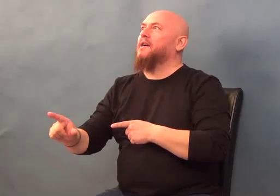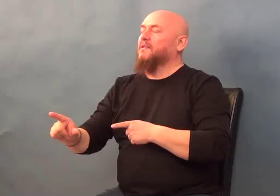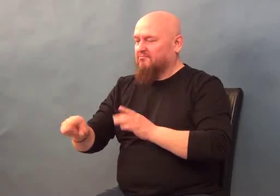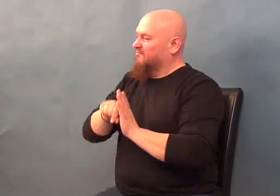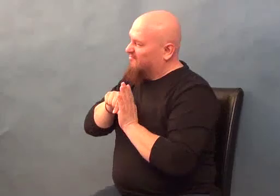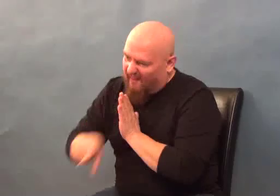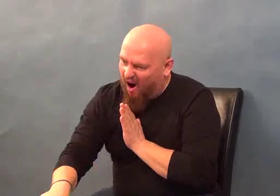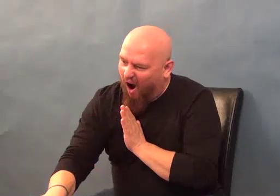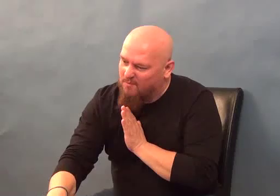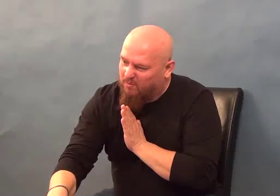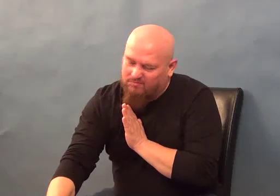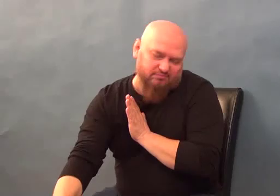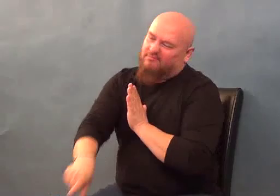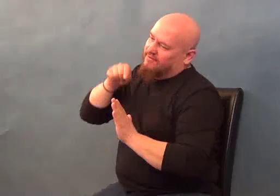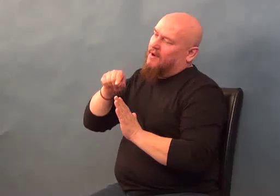Ptak wyskakuje i zjada wszystkie jabłka.